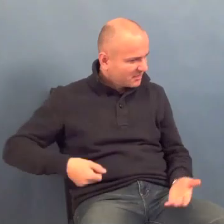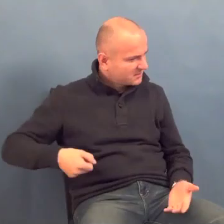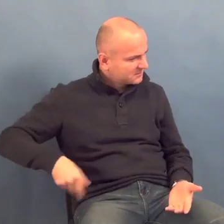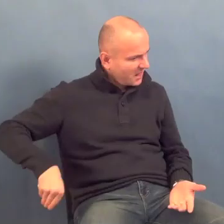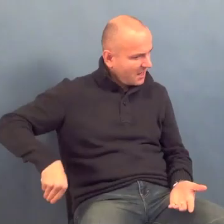Nie wiem.